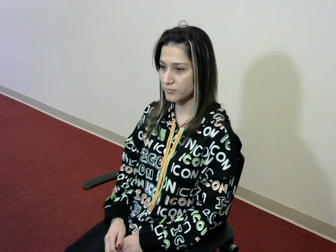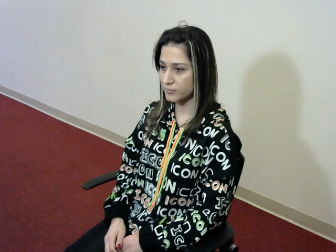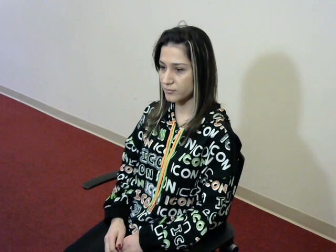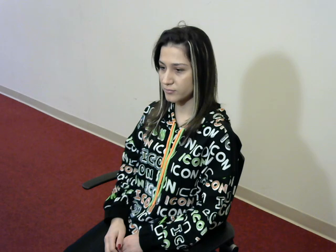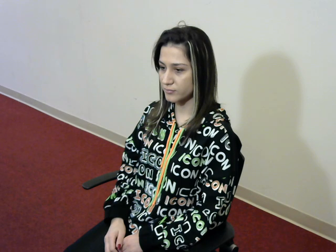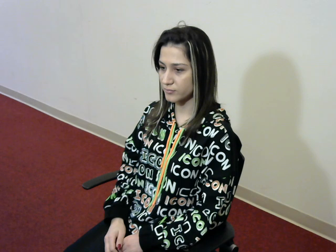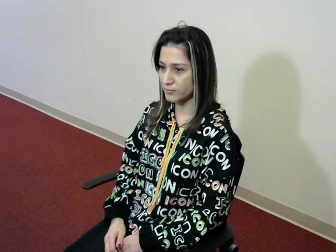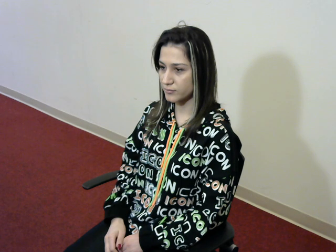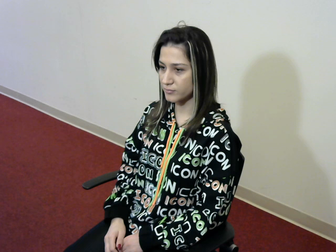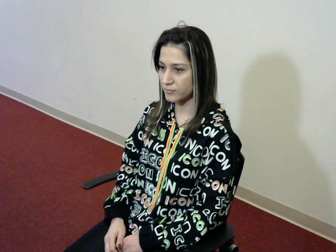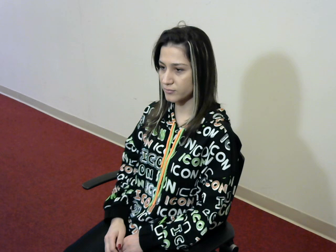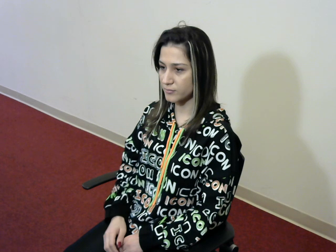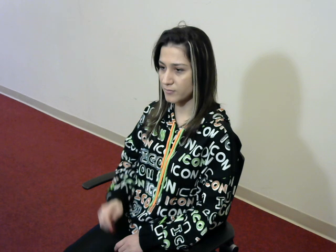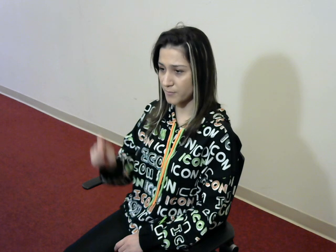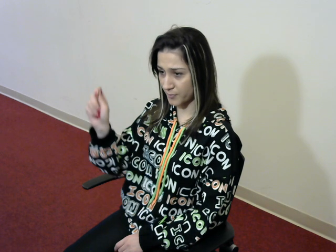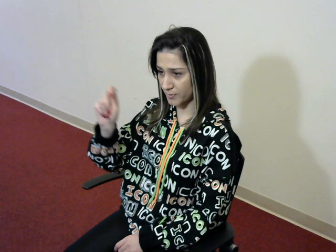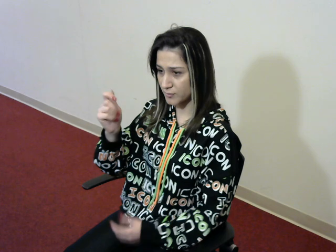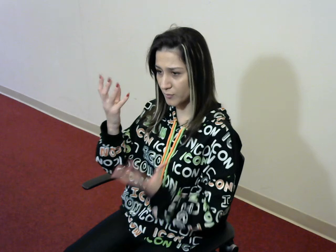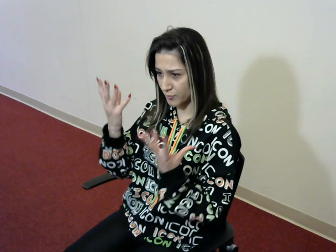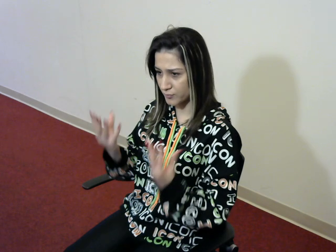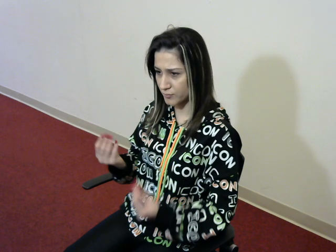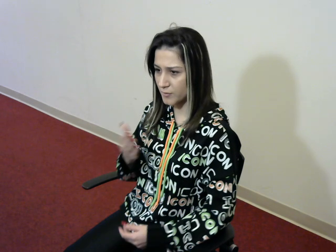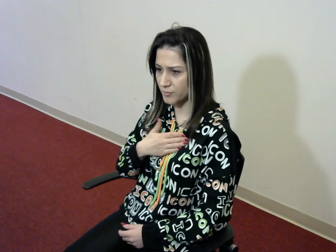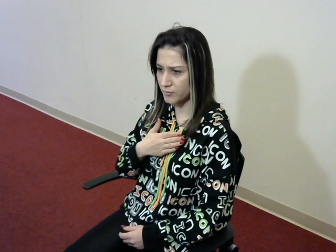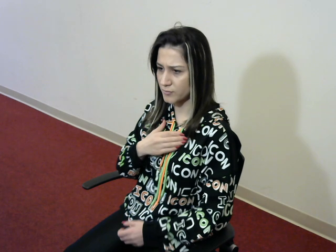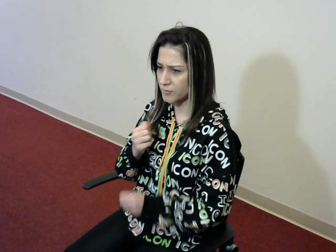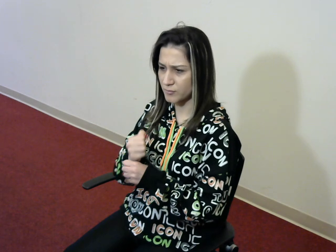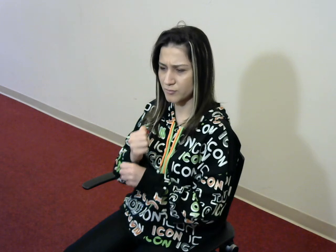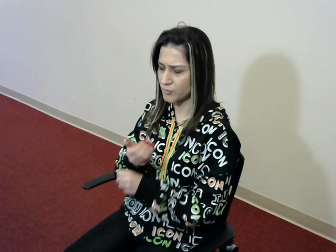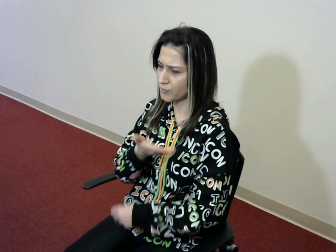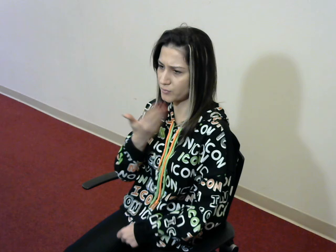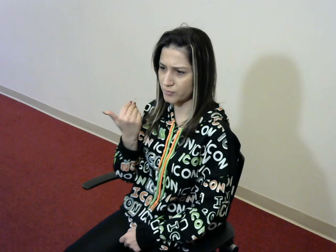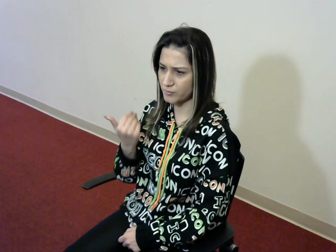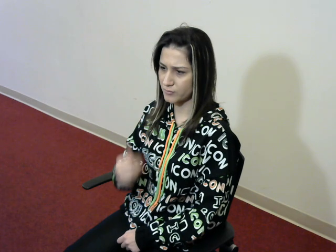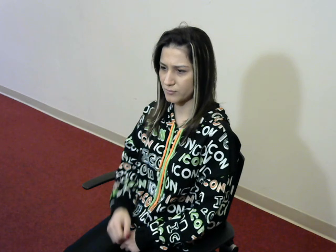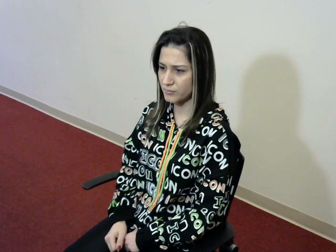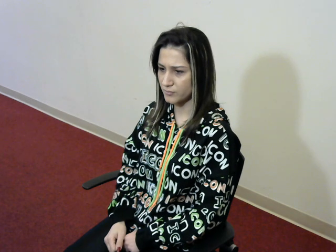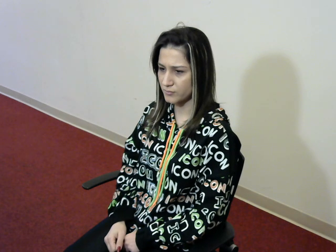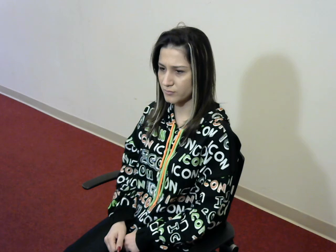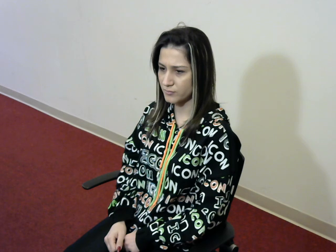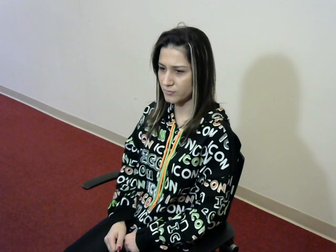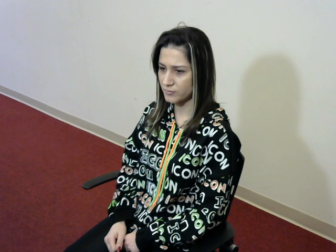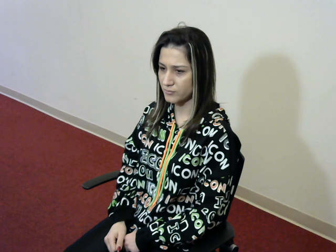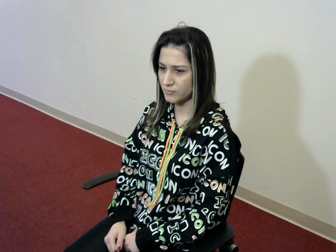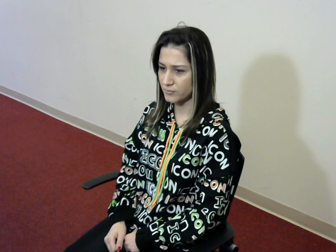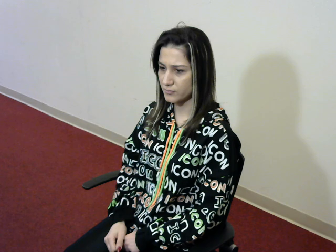Bazar günü mənim işim yoxdur